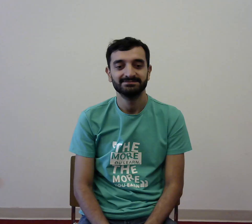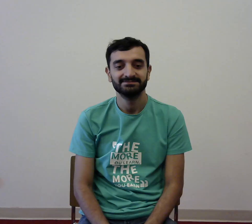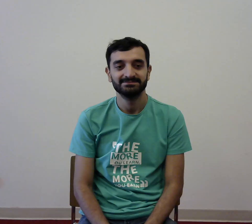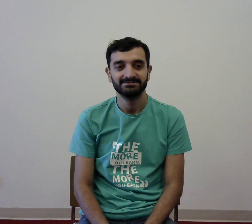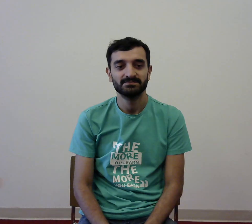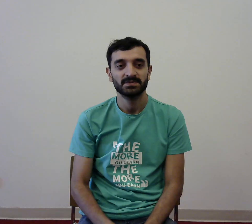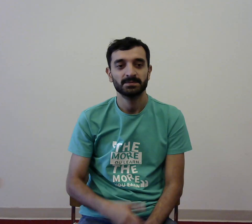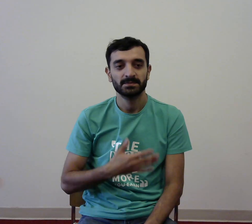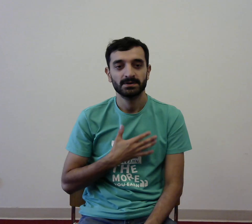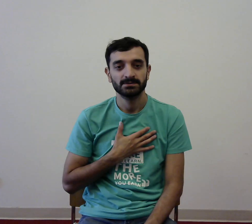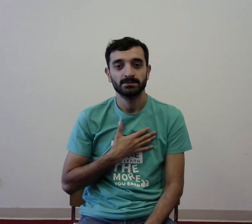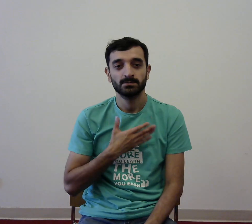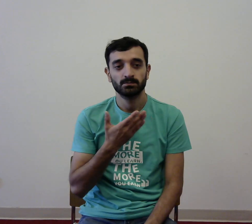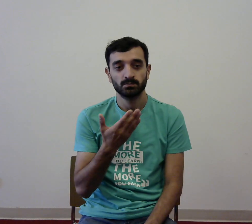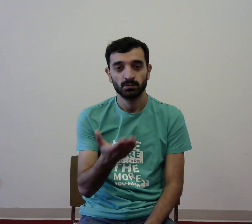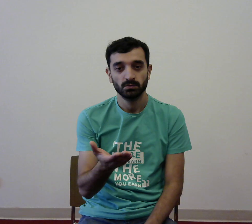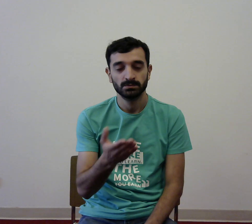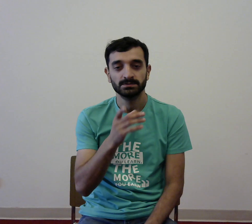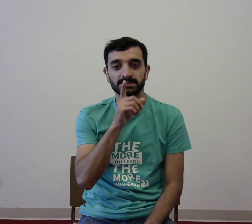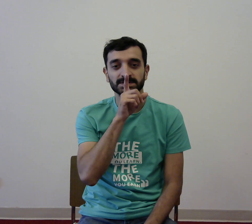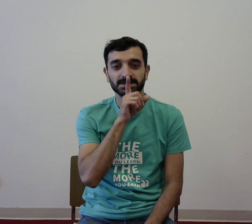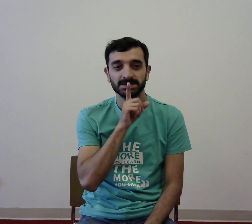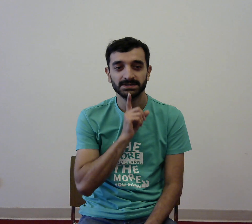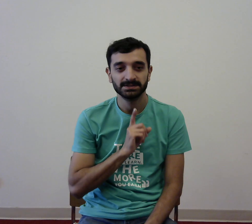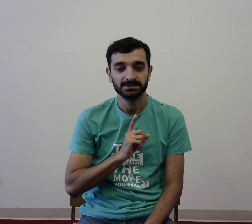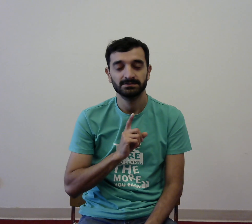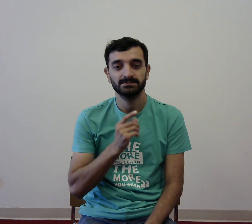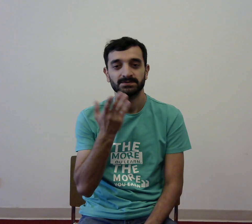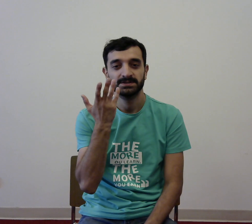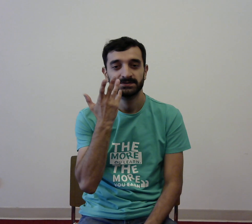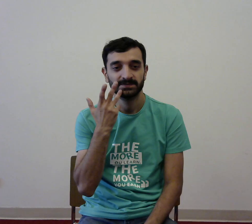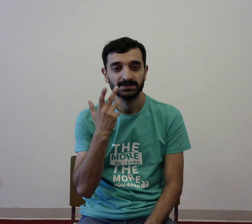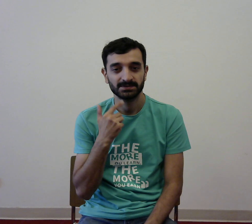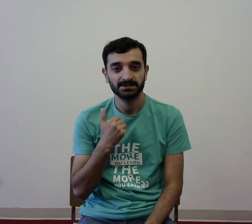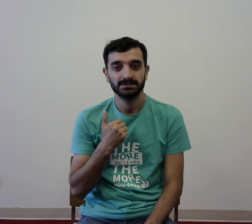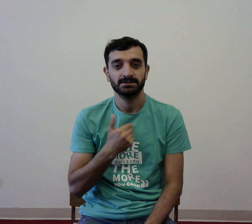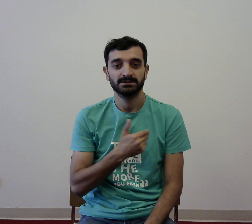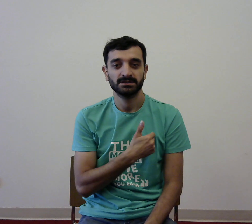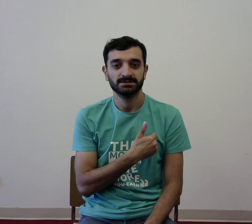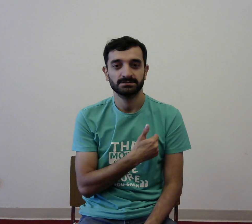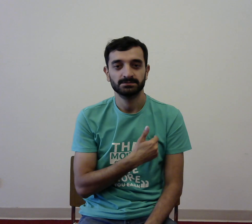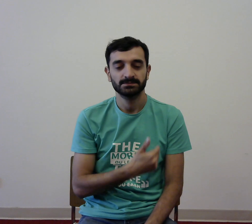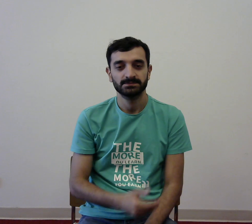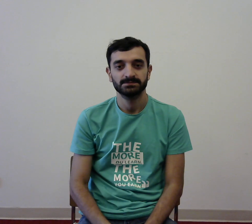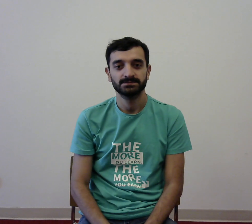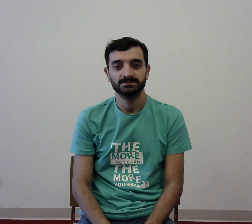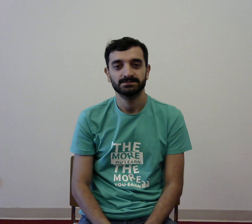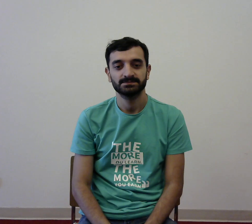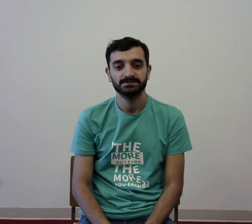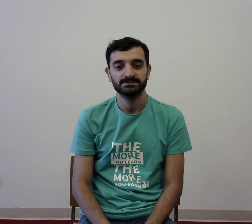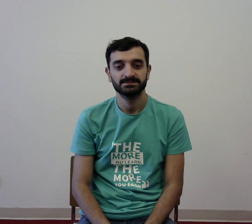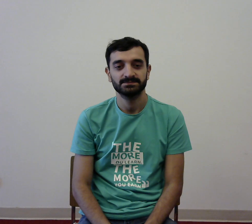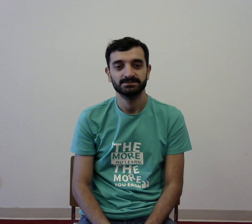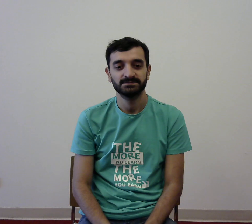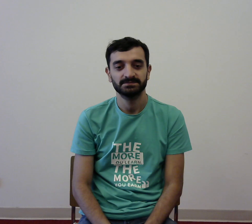Mən bunun göy rəngdə olanını istəyirəm